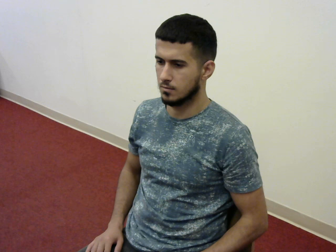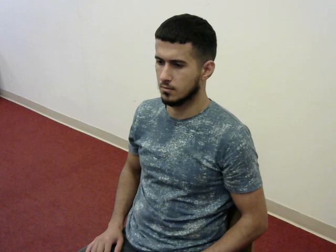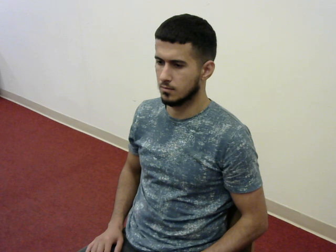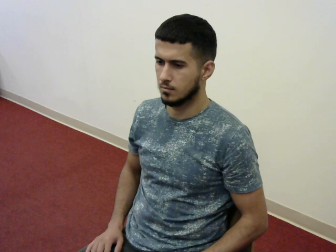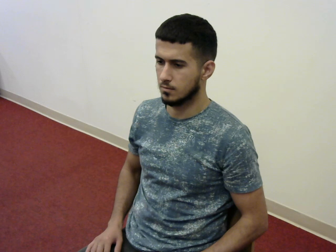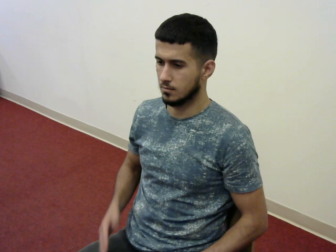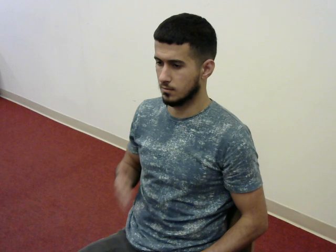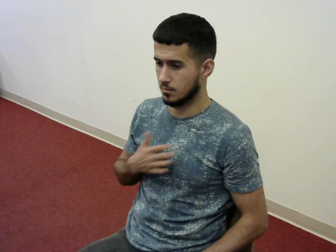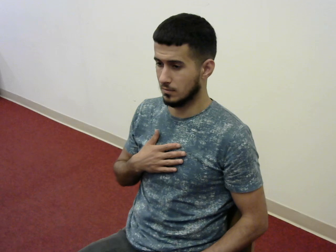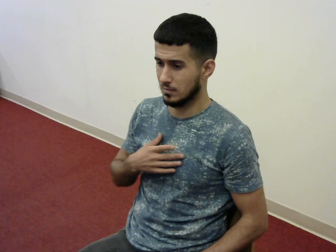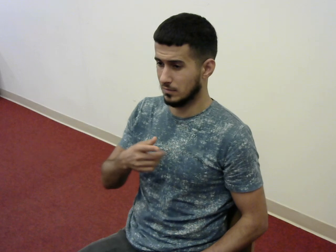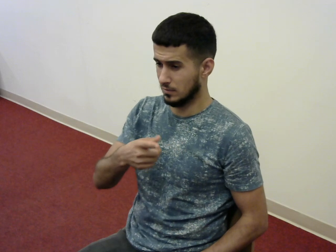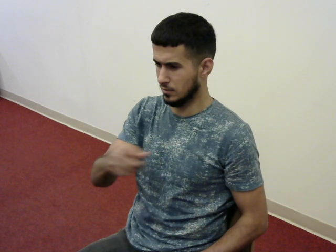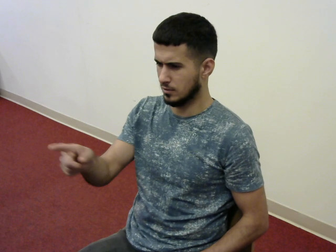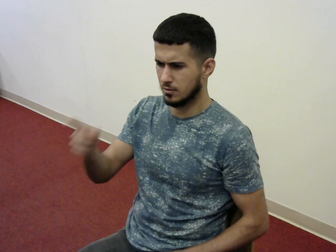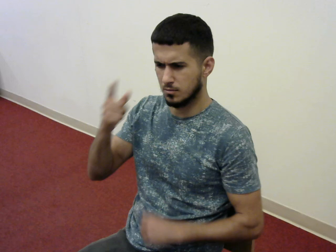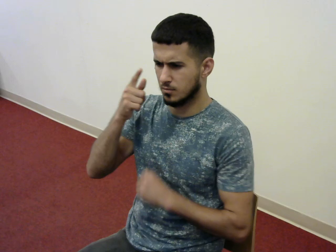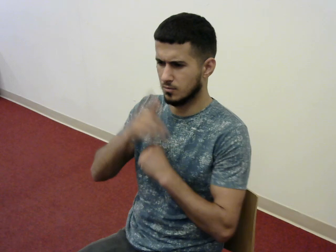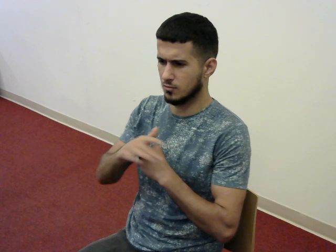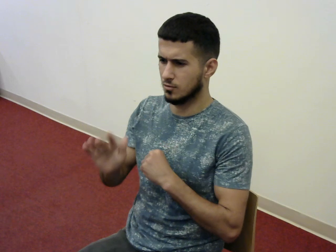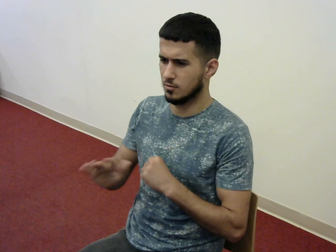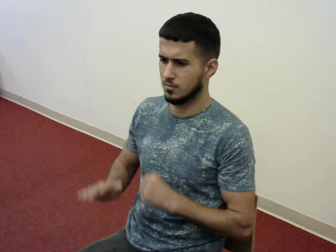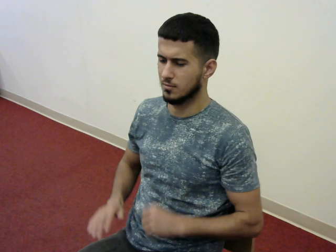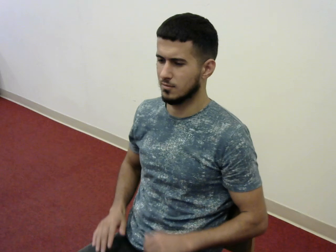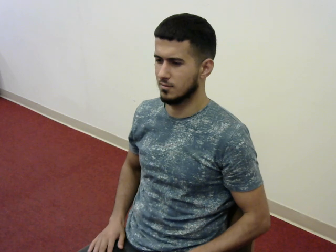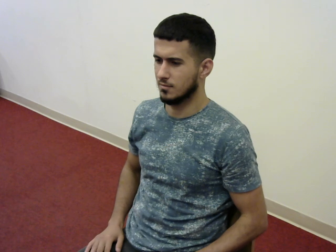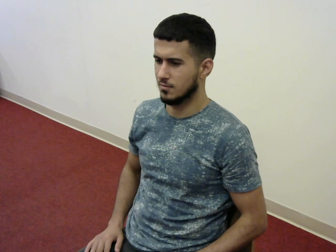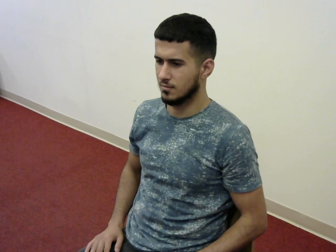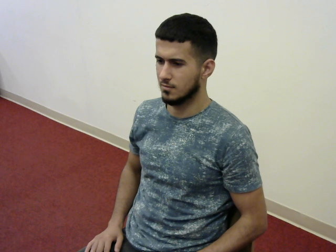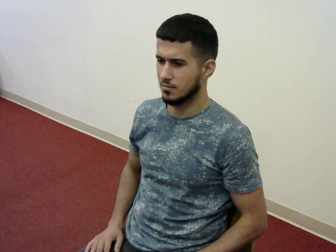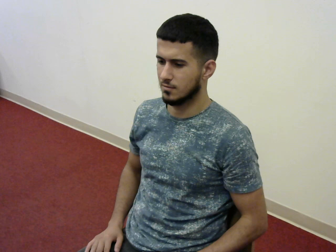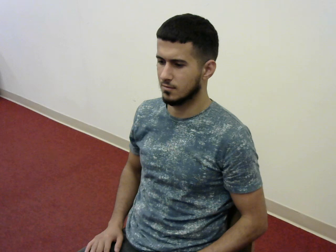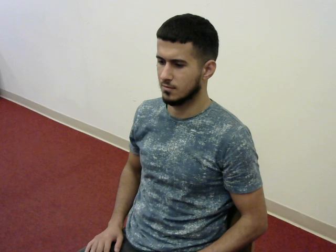Mən sizi başa düşmürəm